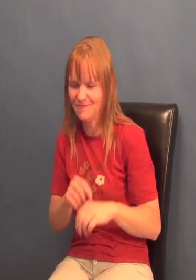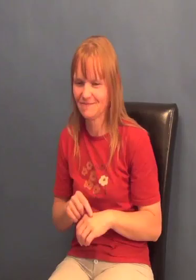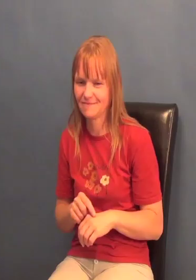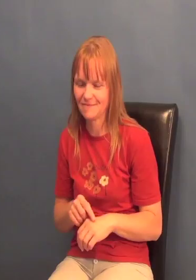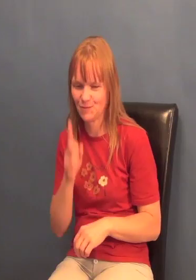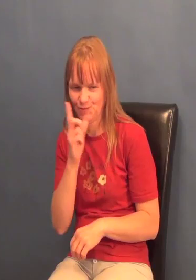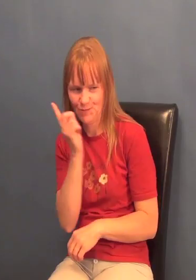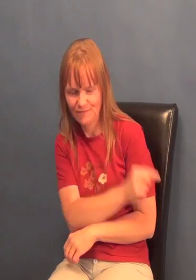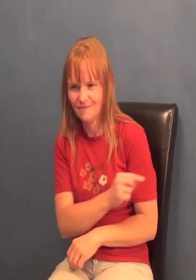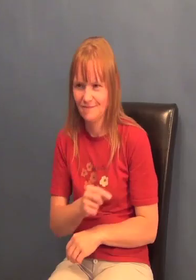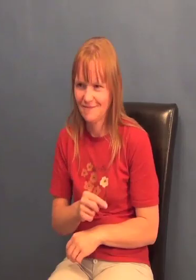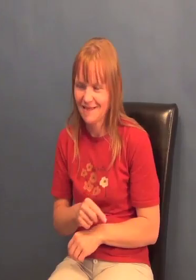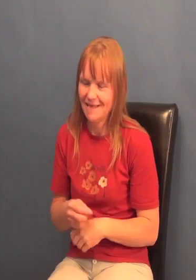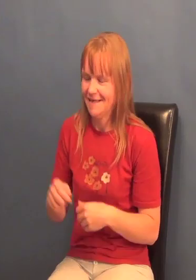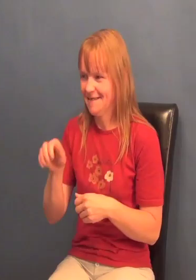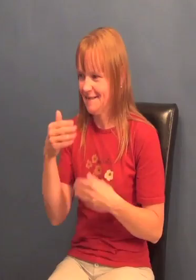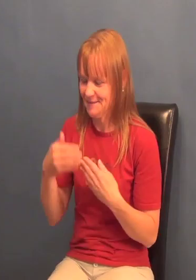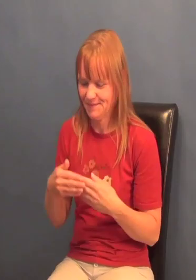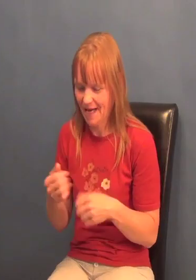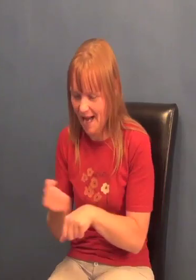Chłopak poszedł i pozbierał do kieszenie kamienie.